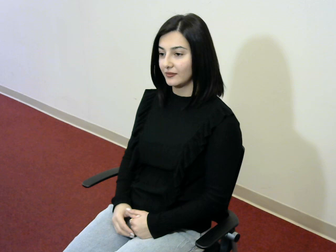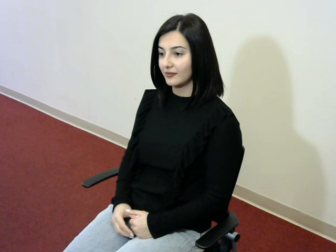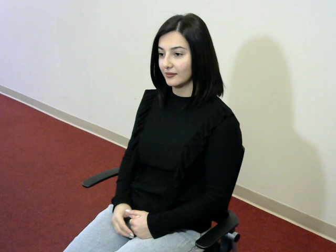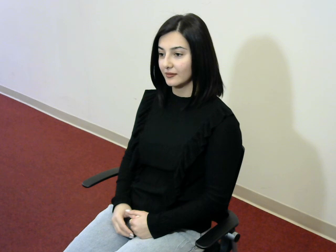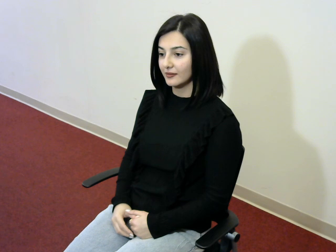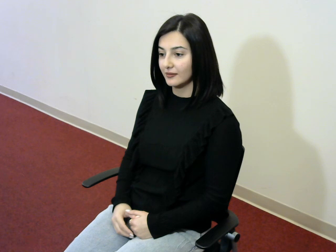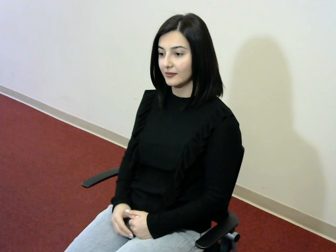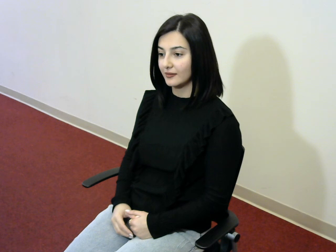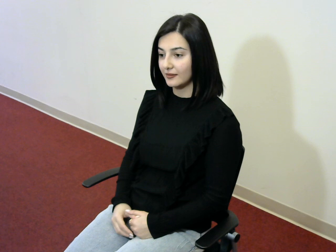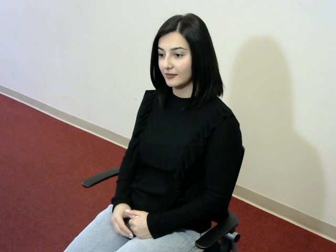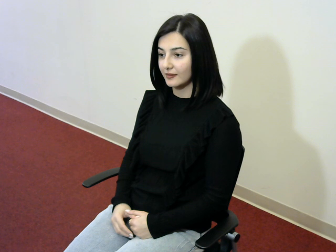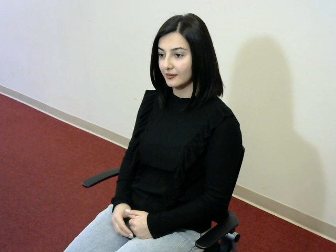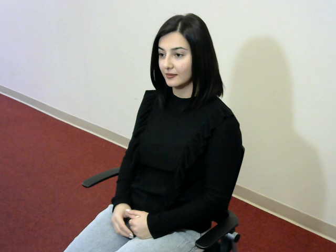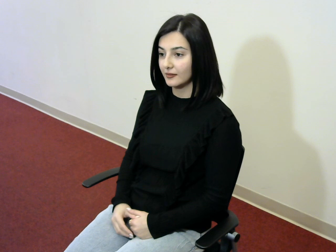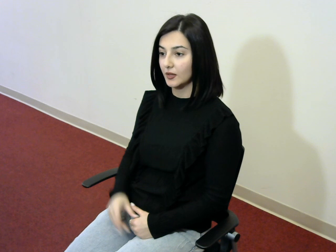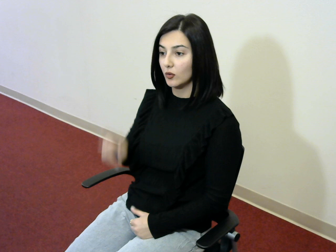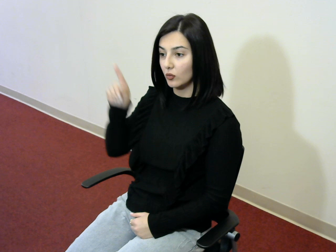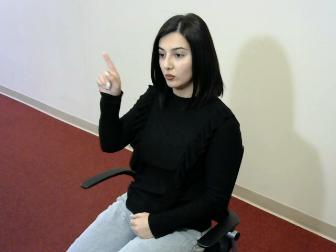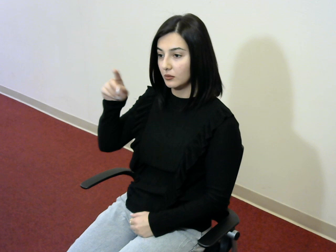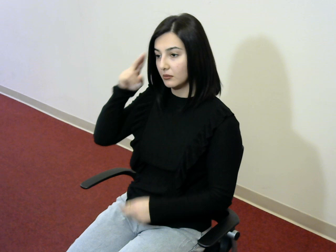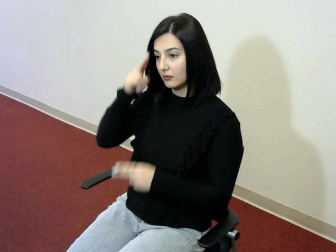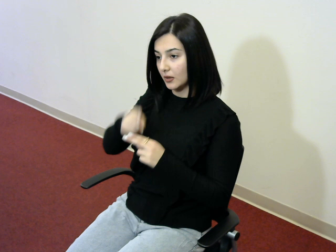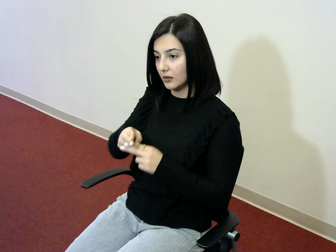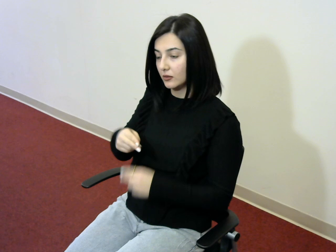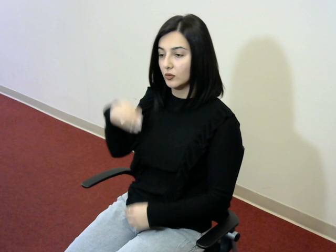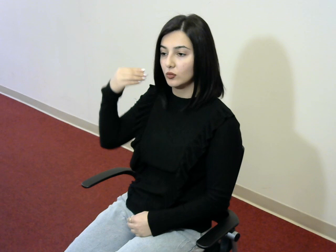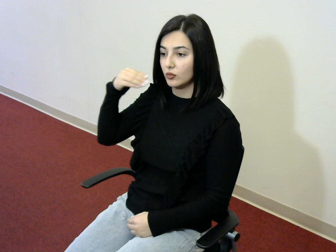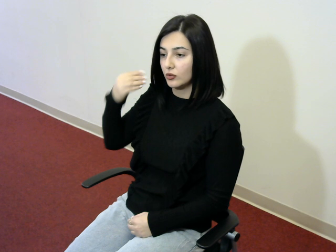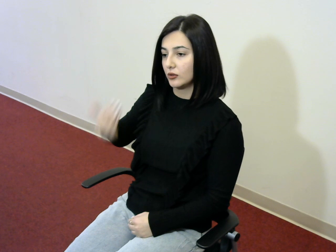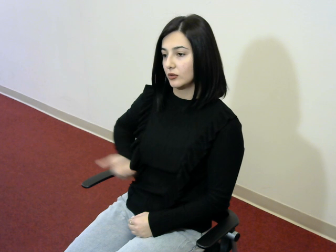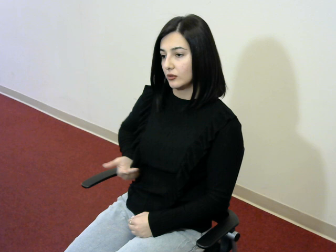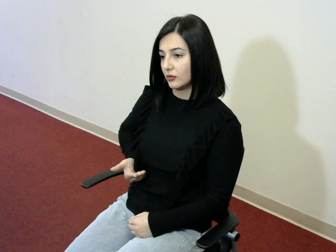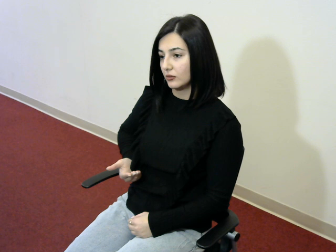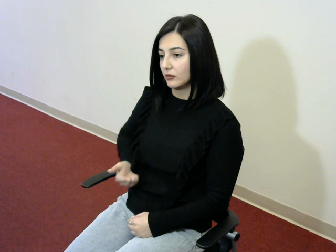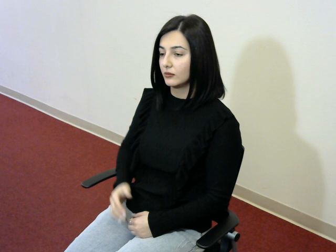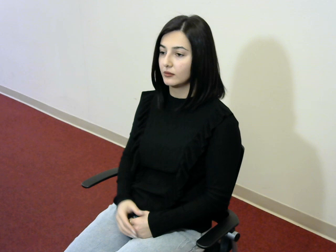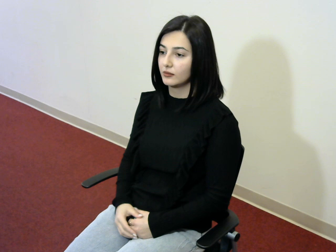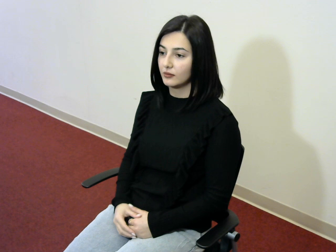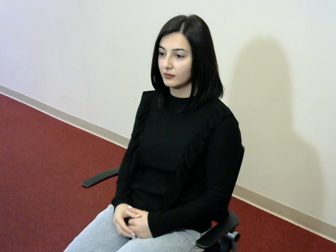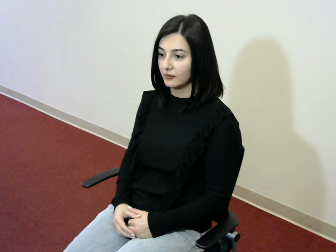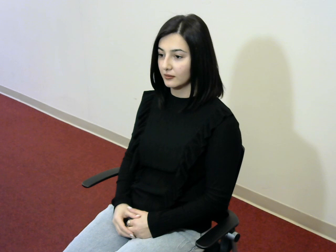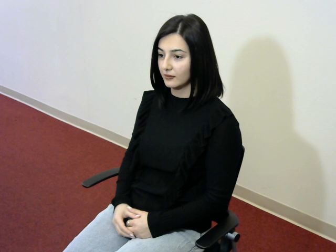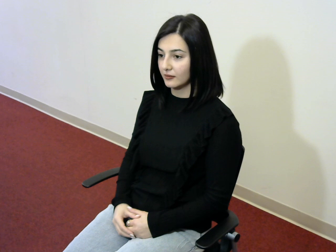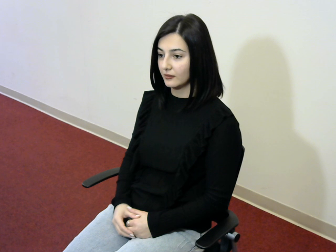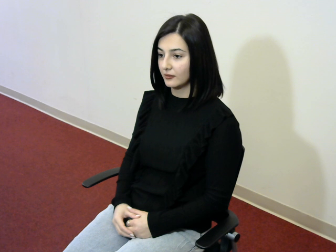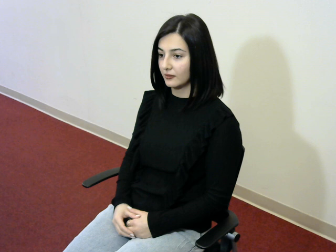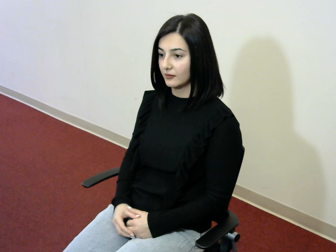Onun qardaşı Türkiyədə yaşayır